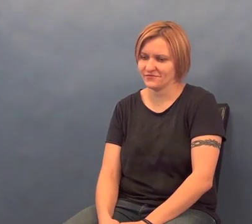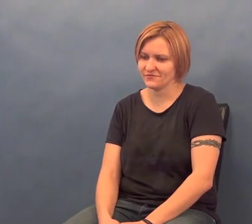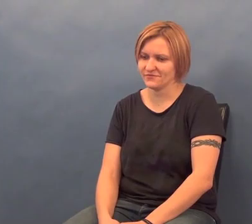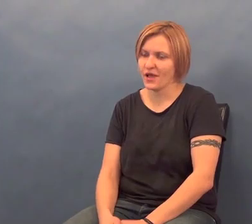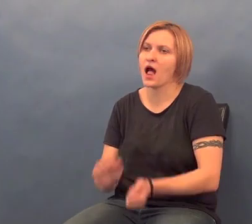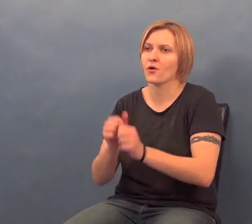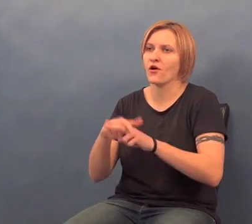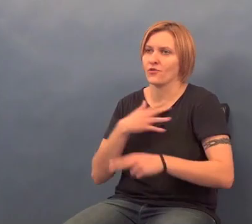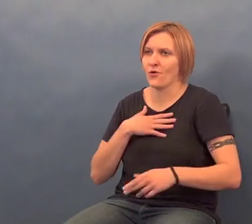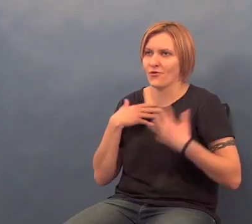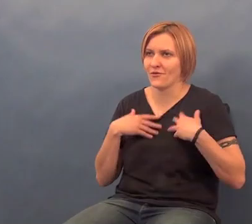Albo koń nie lubi się kąpać.